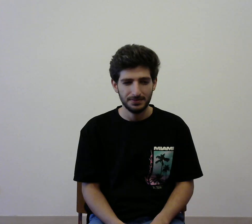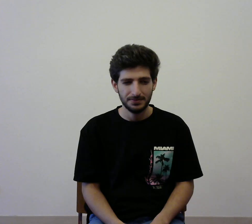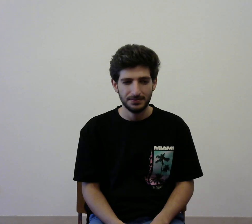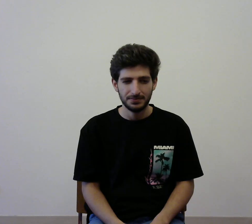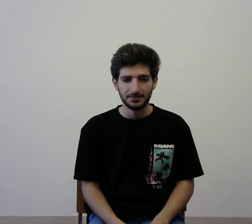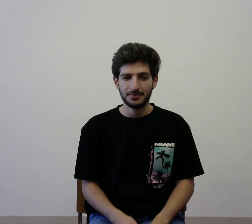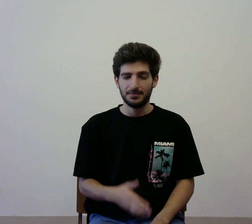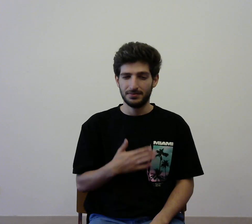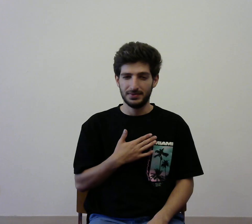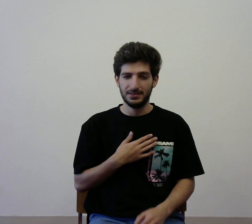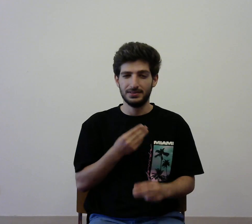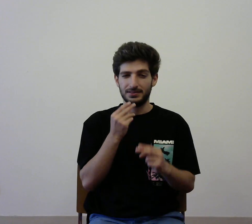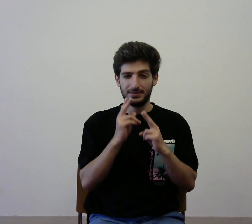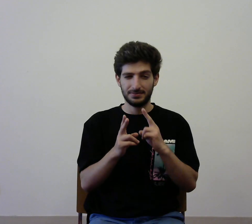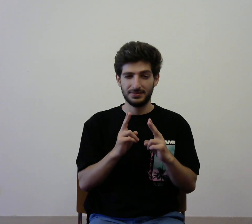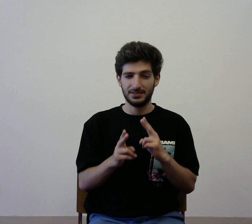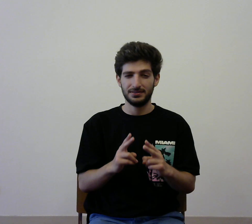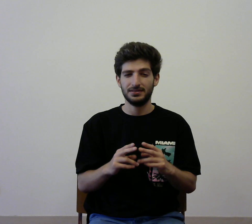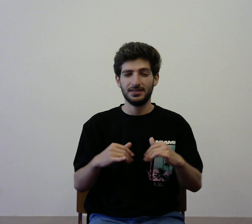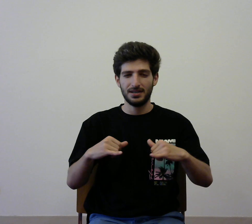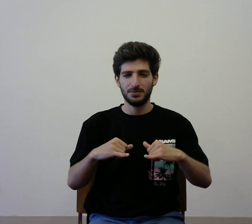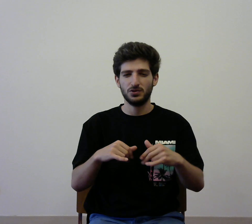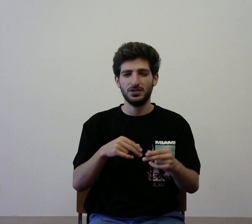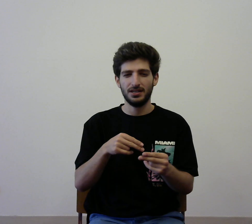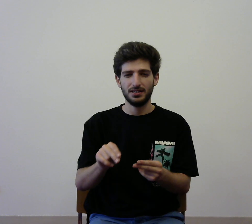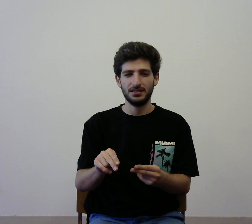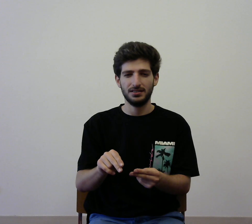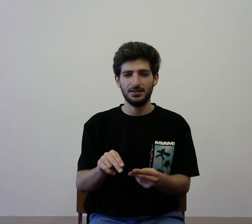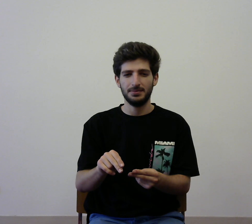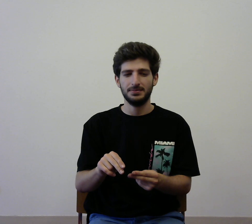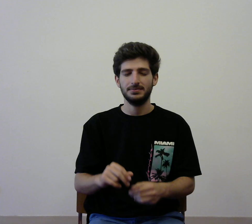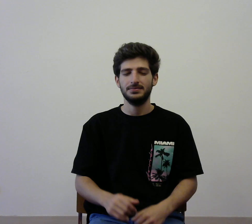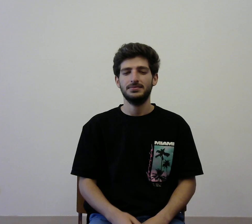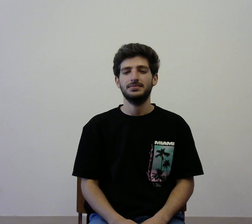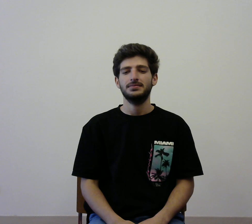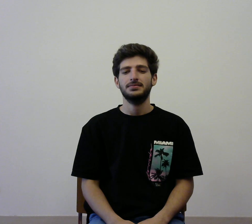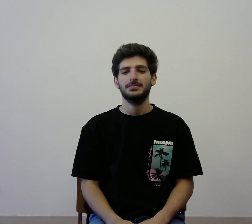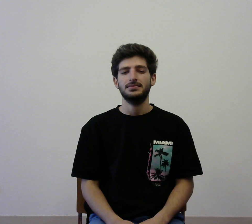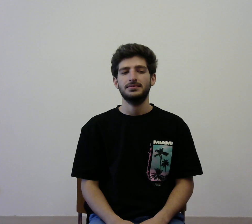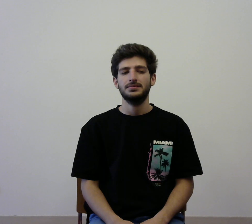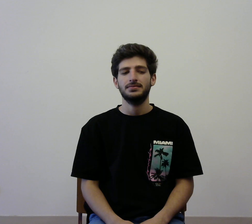Mən mətbəx üçün qab almalıyam